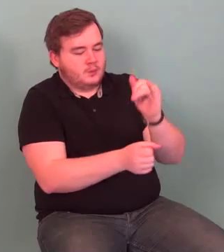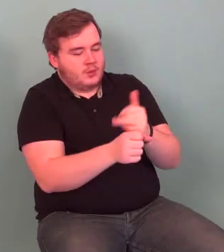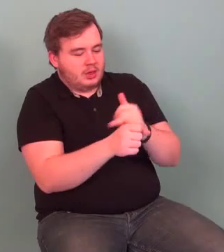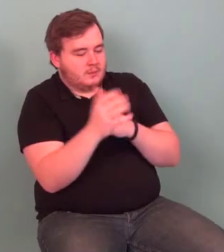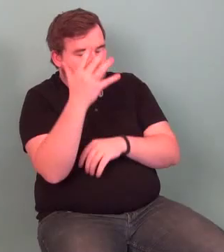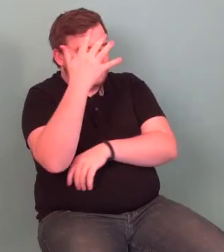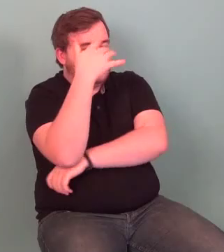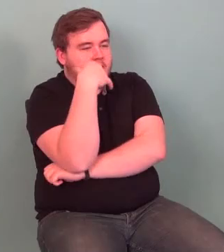Piątek, piątego.